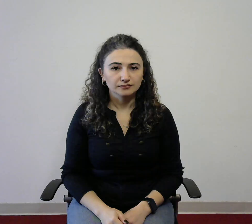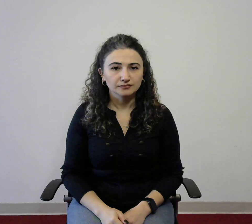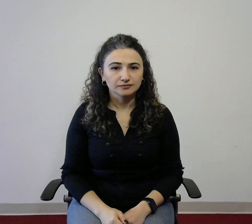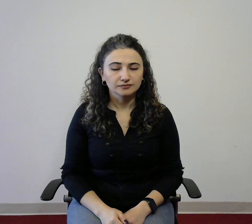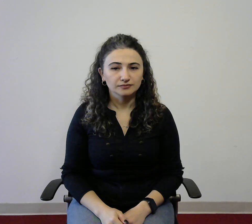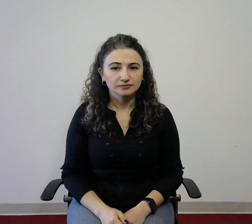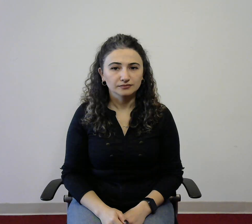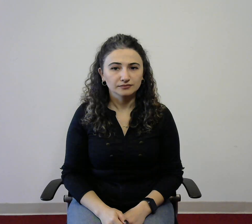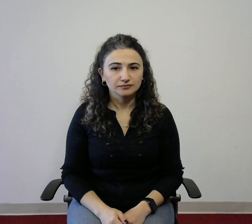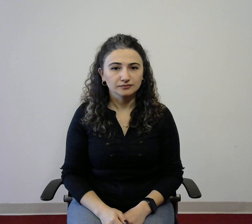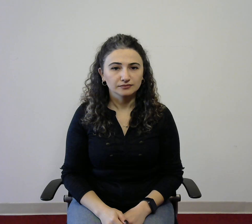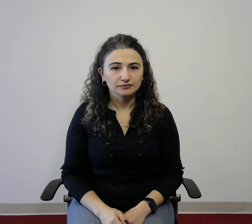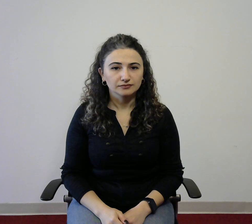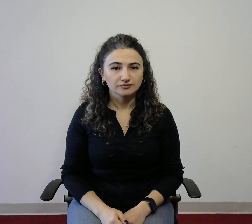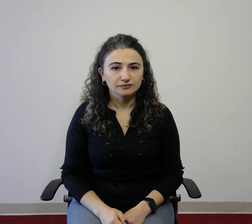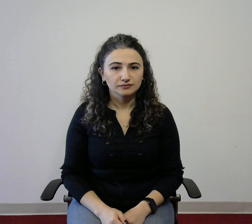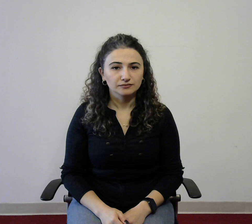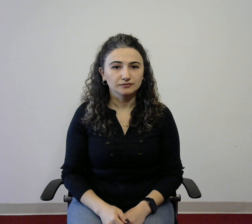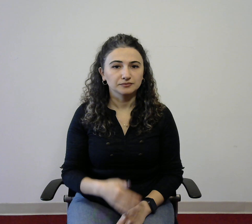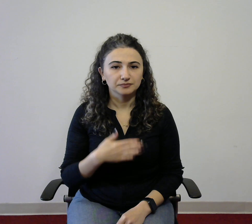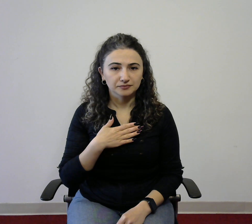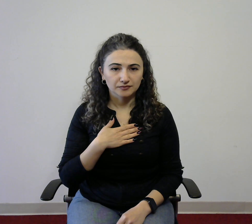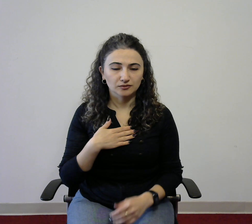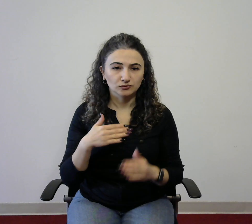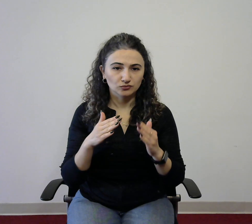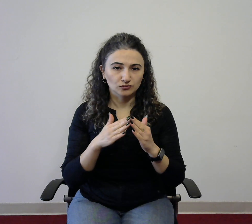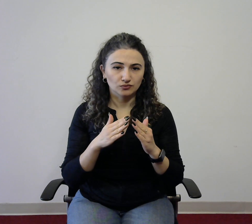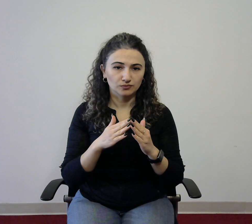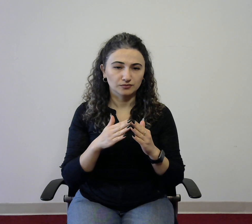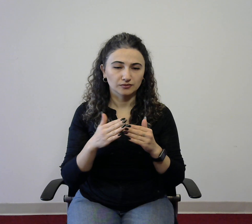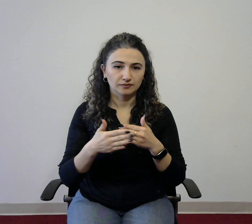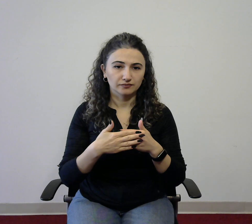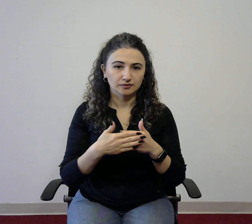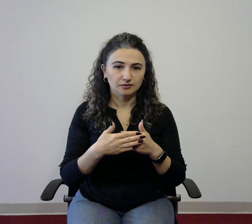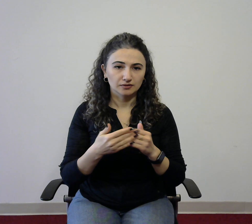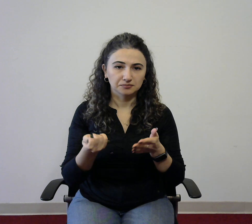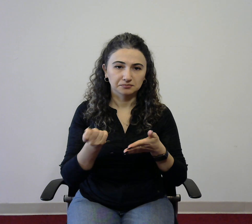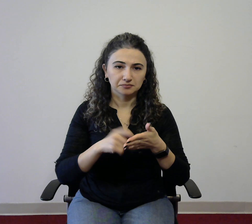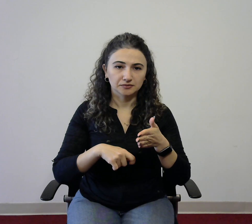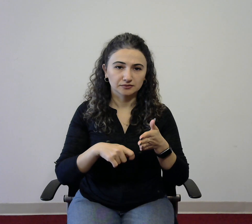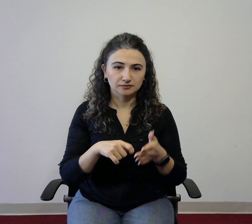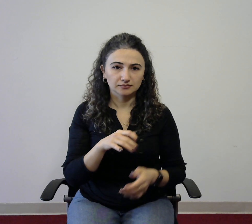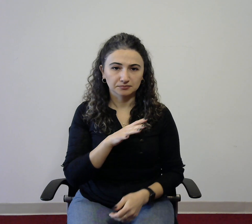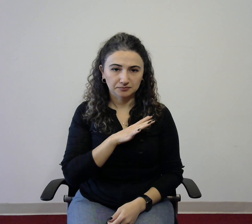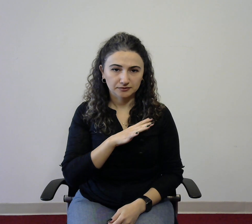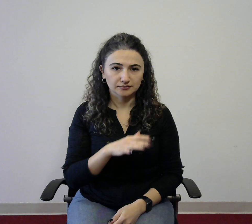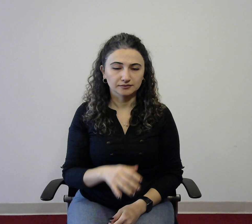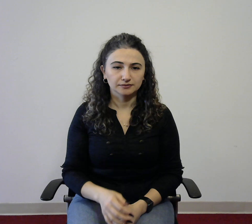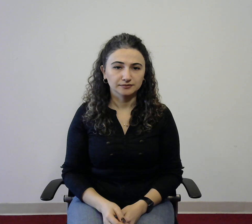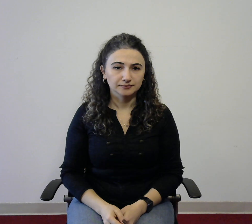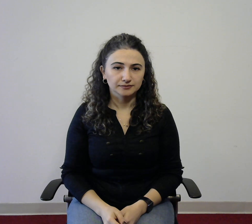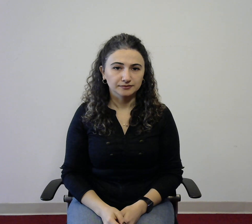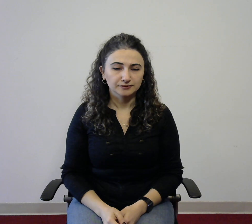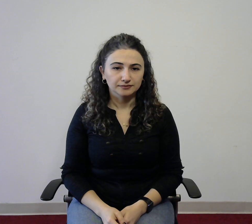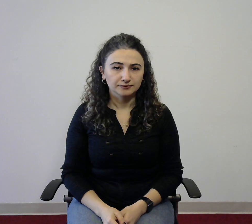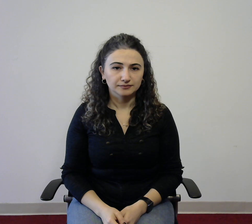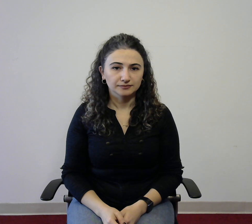Mən evin qapısını bağlamışam